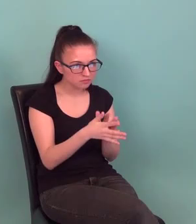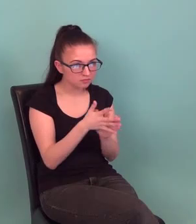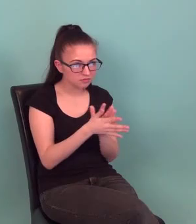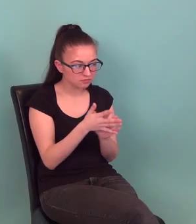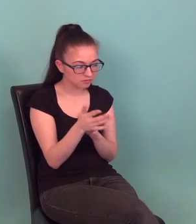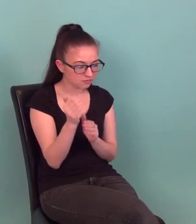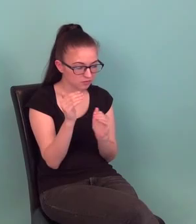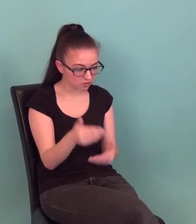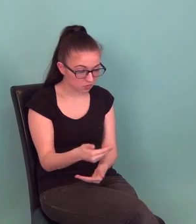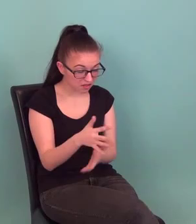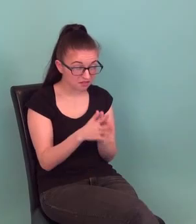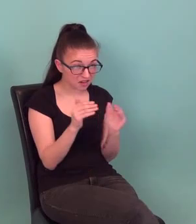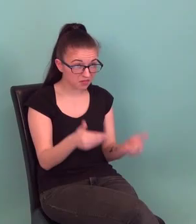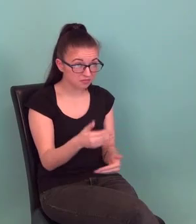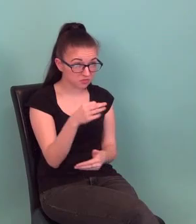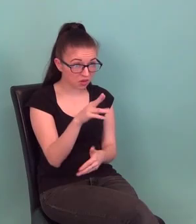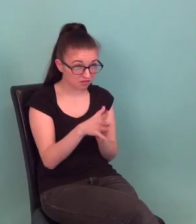Tak migasz skuter?